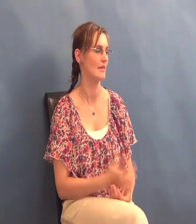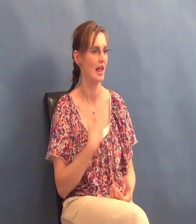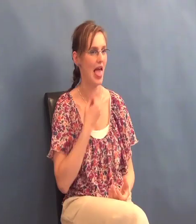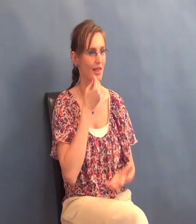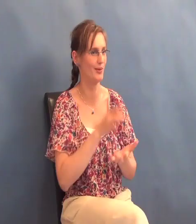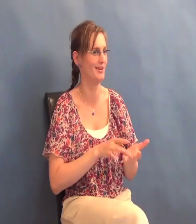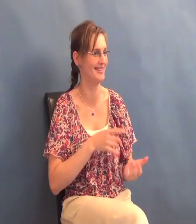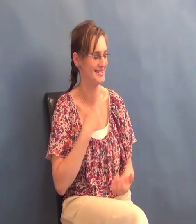A ja jem tłuste.